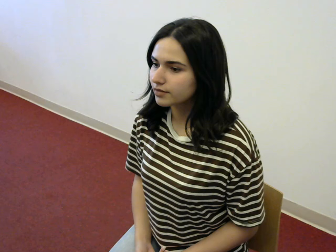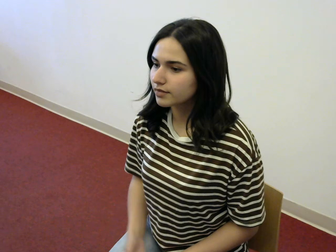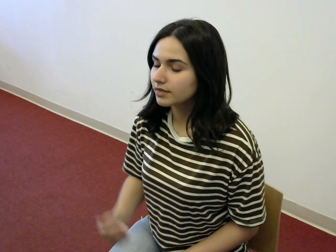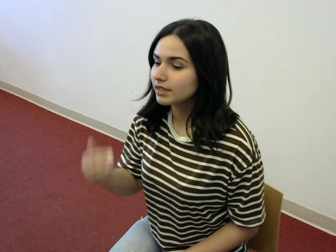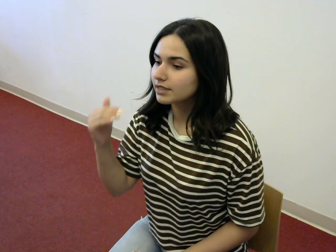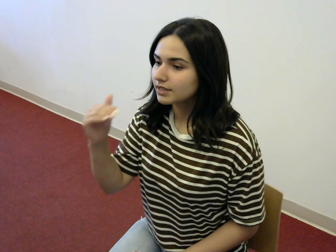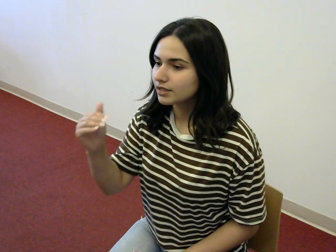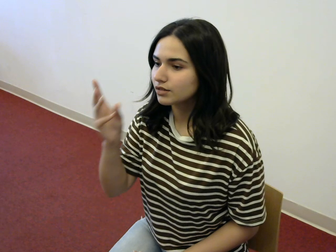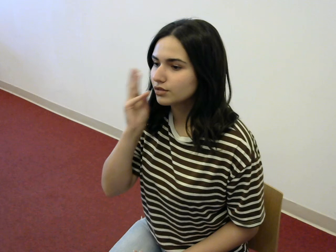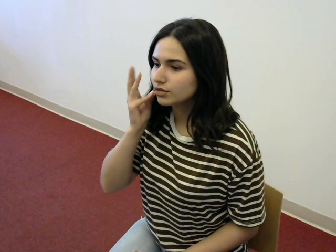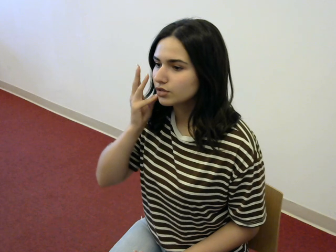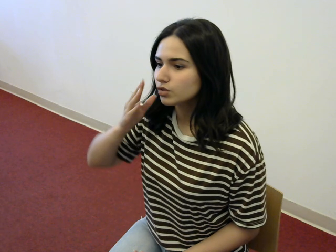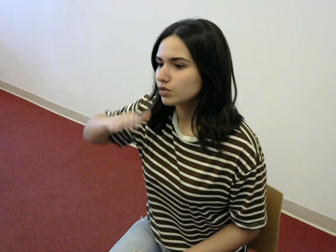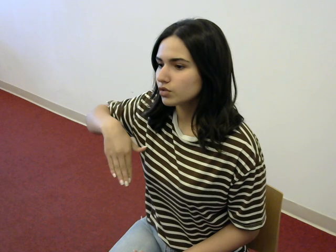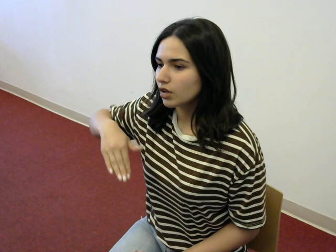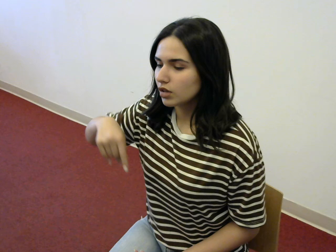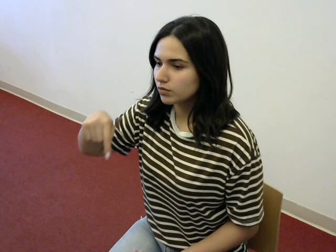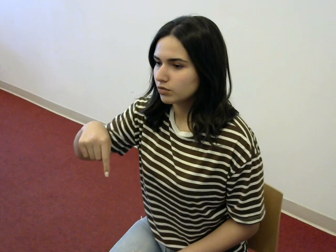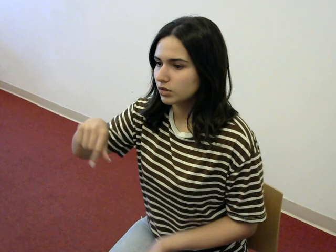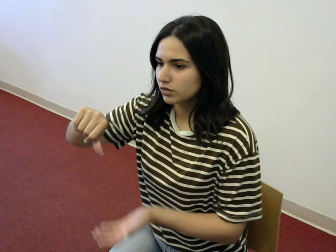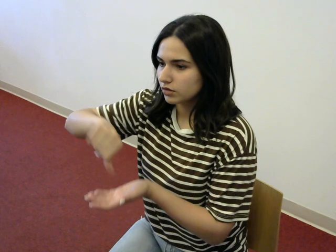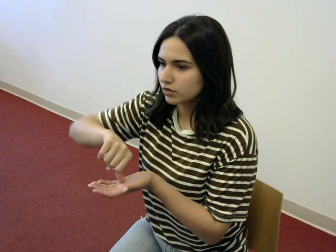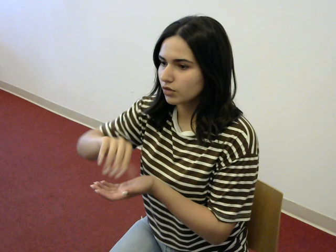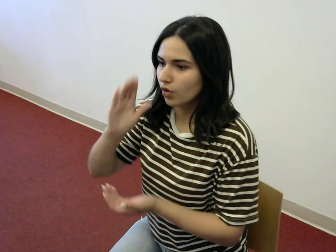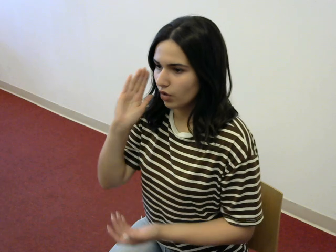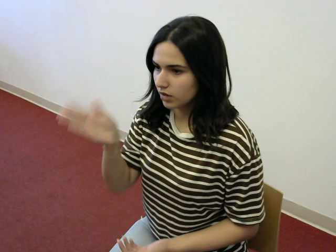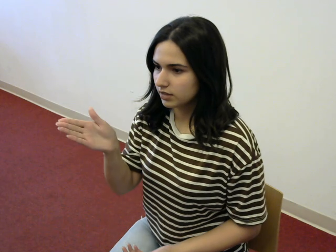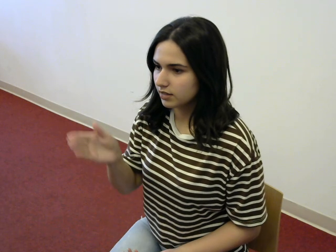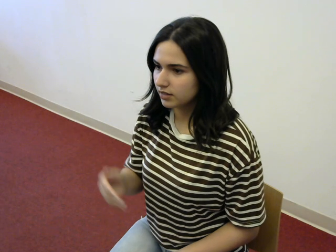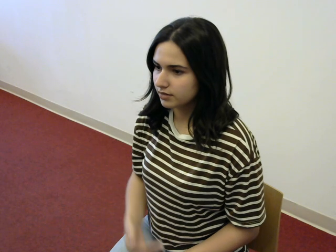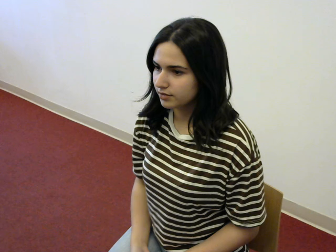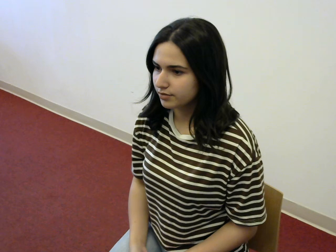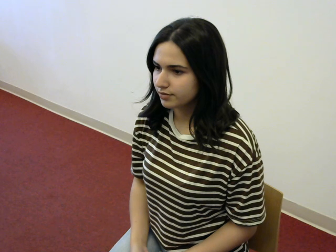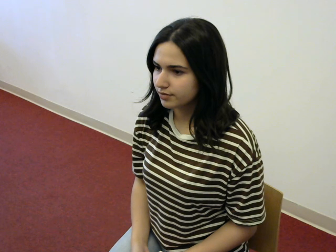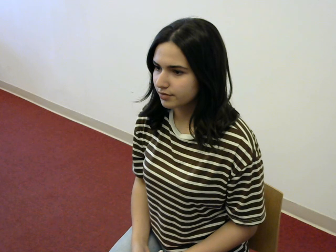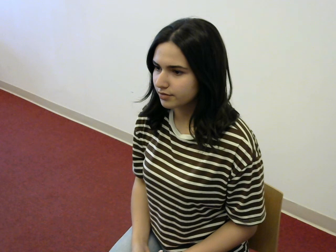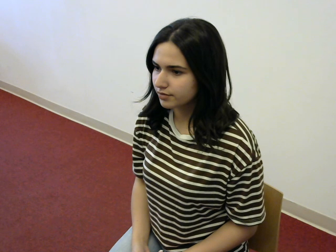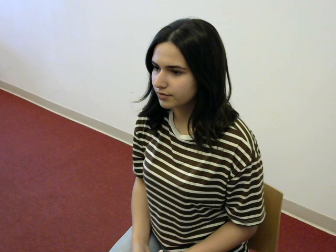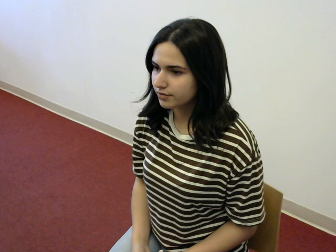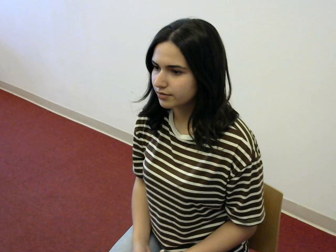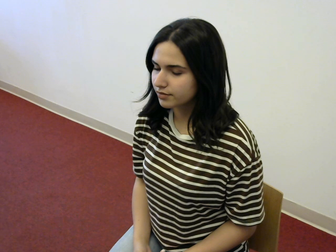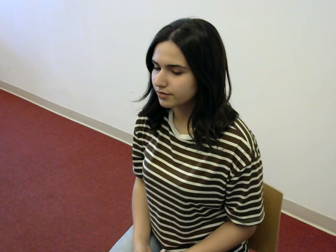Siz günortadan sonra burda olacaqsınızmı?